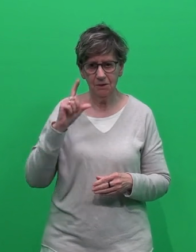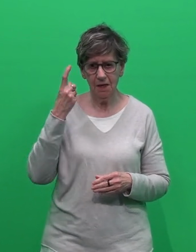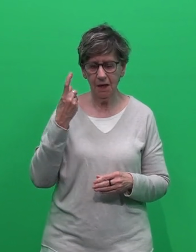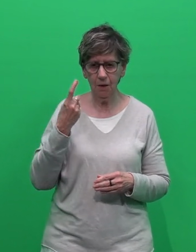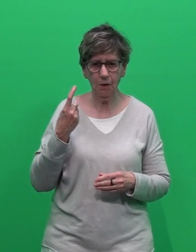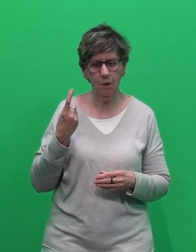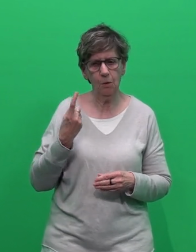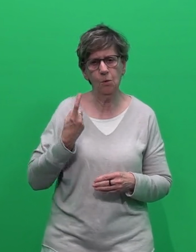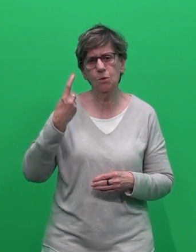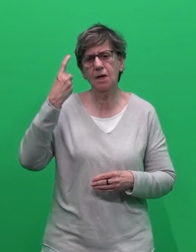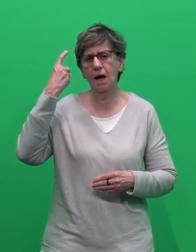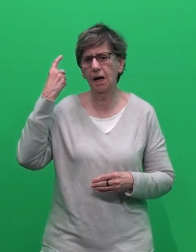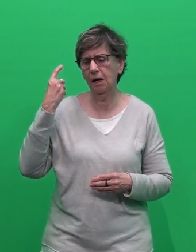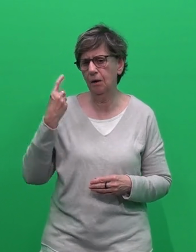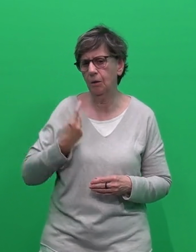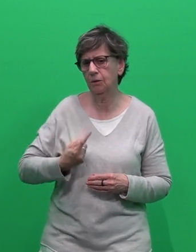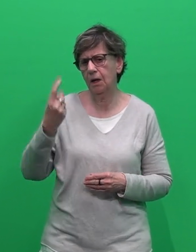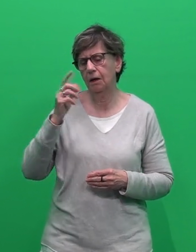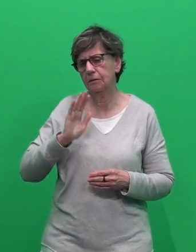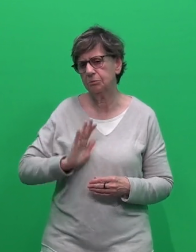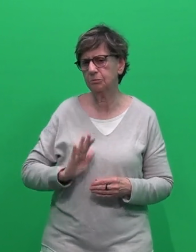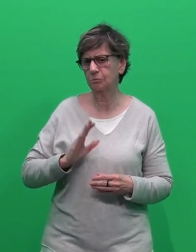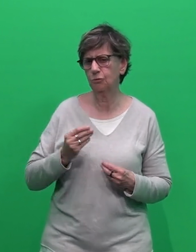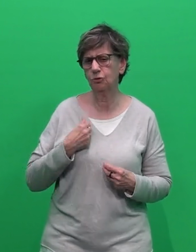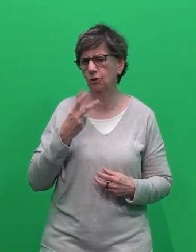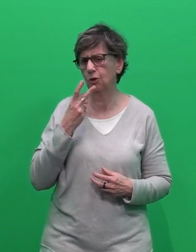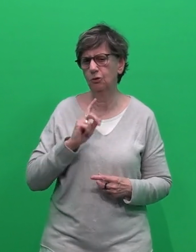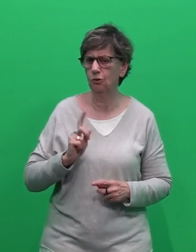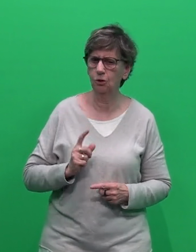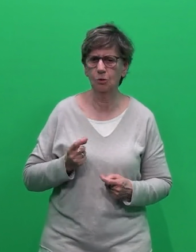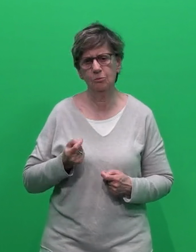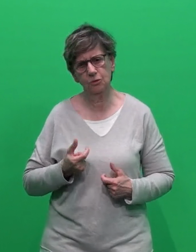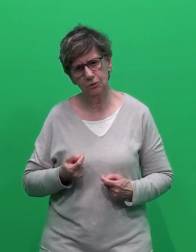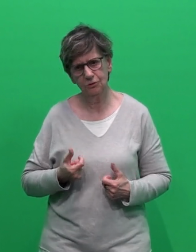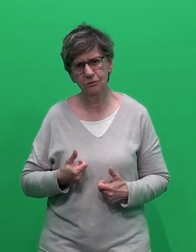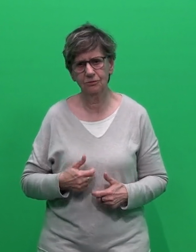En un dia algun ocasionalment, amb calma, no fumo molt jo, fumo poc.